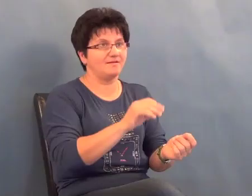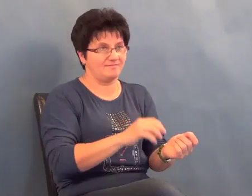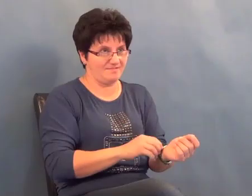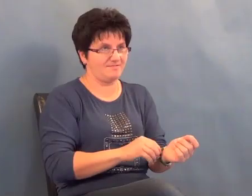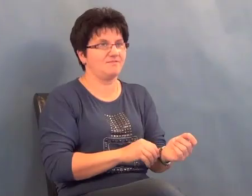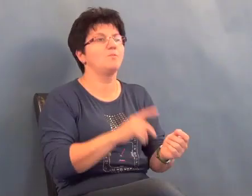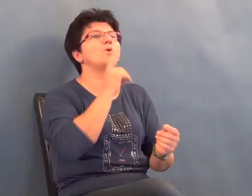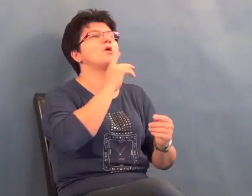Tak.